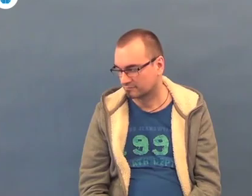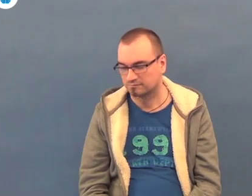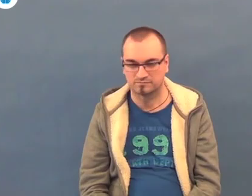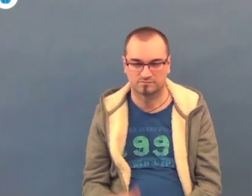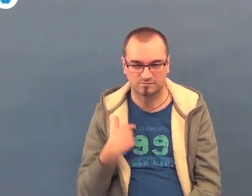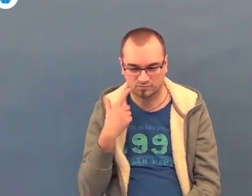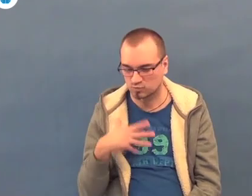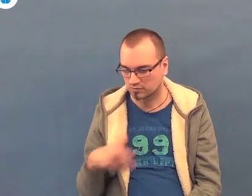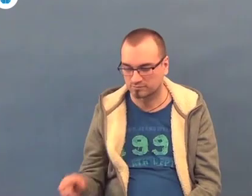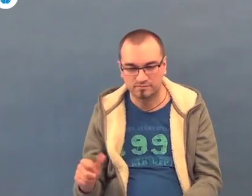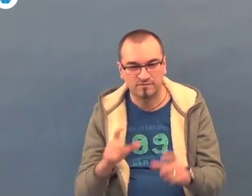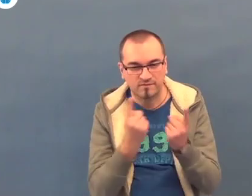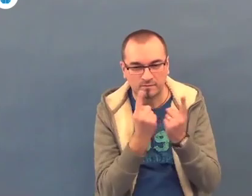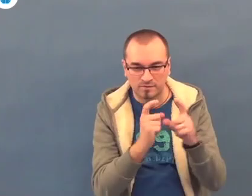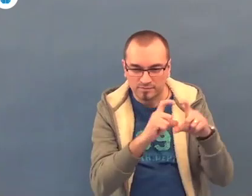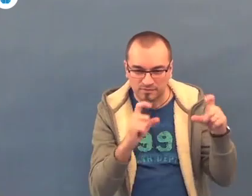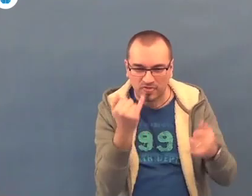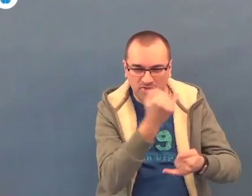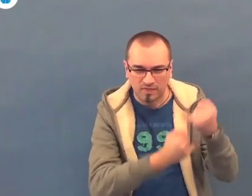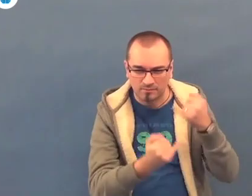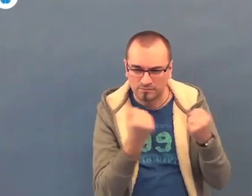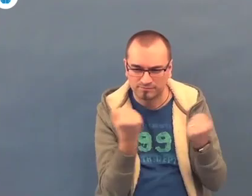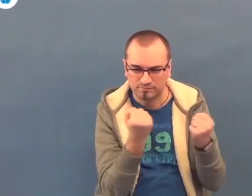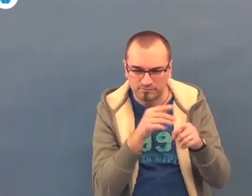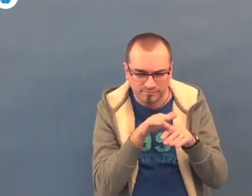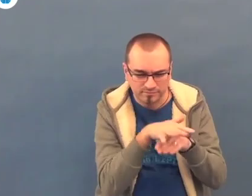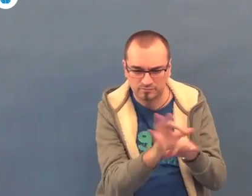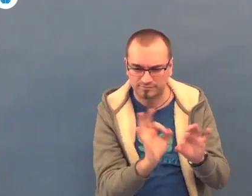Ja myślę, tak mi się wydaje, że to dotyczy fabryki, zakładu chemicznego, w którym jest wielkie, niebezpieczne promieniowanie.